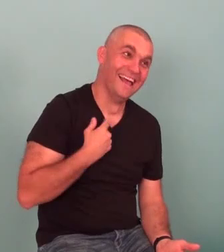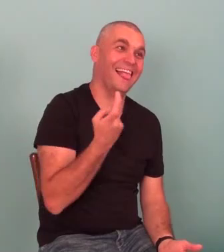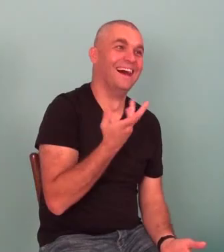Jestem ciekawy.